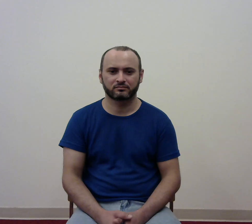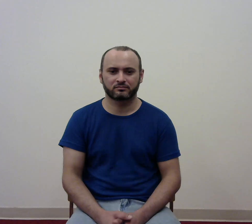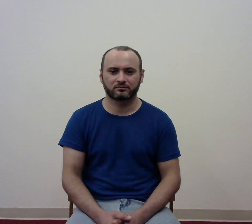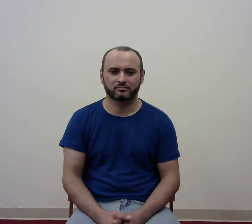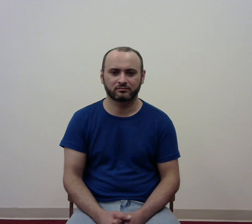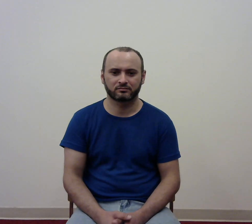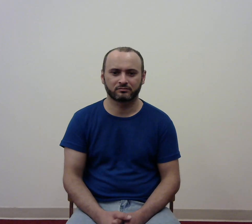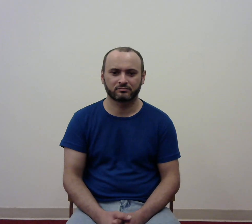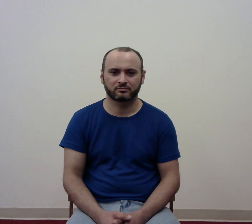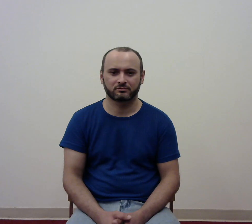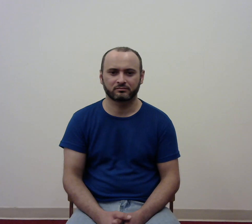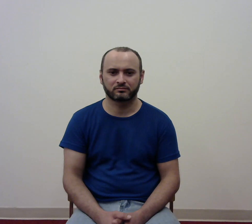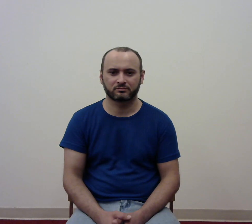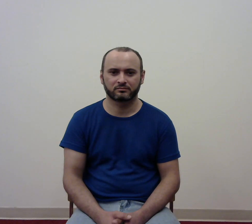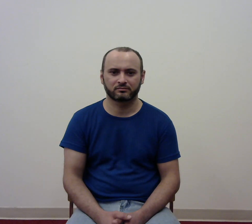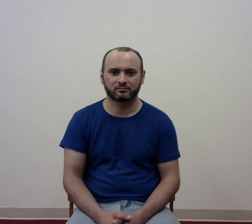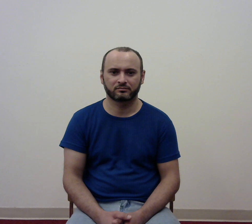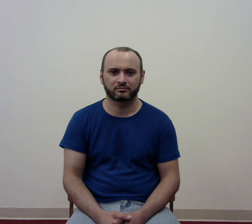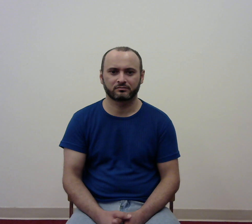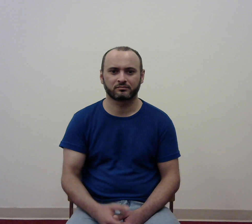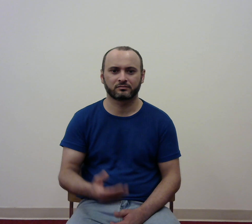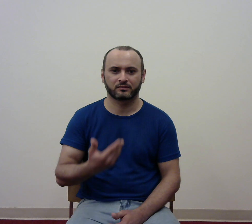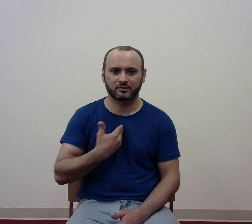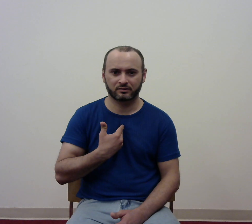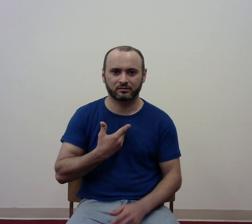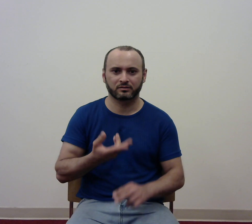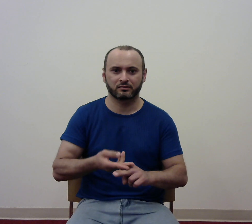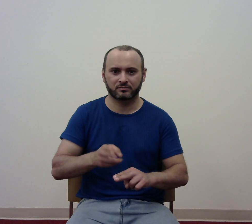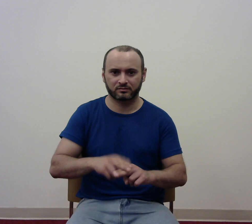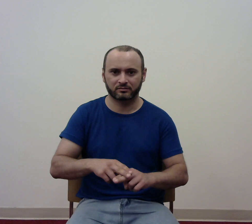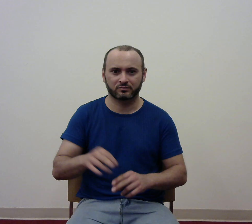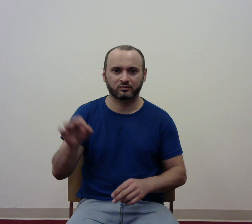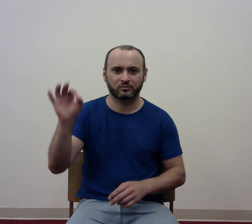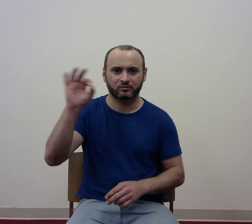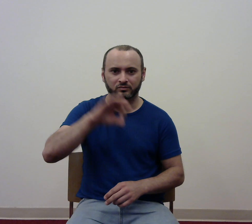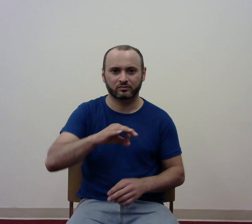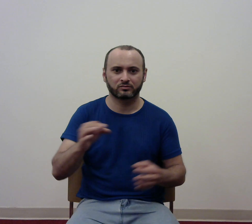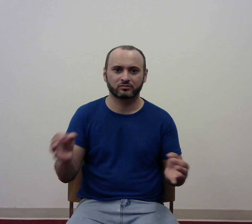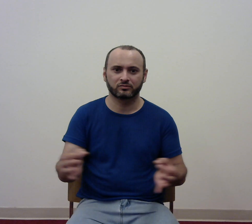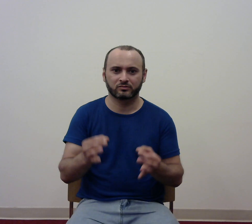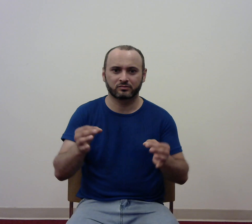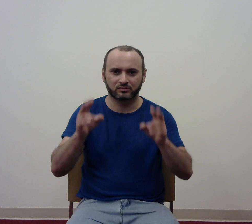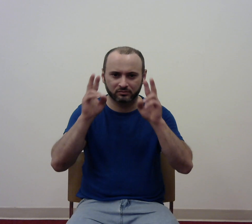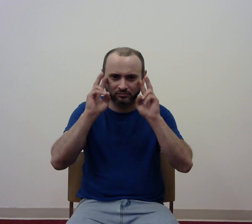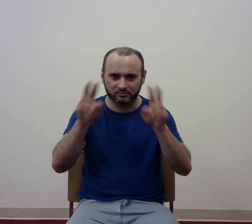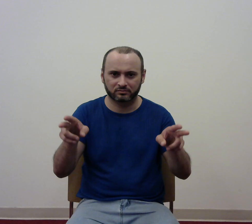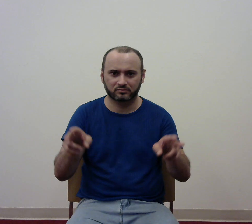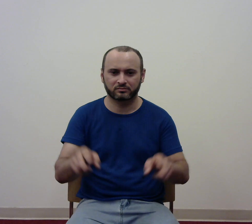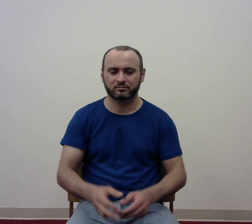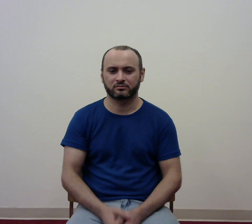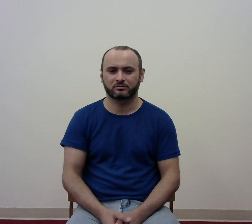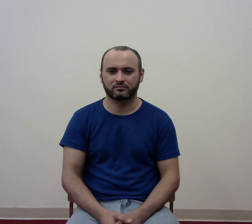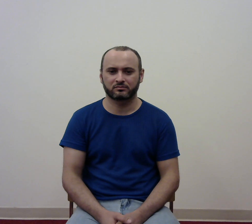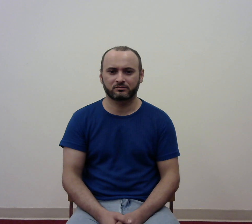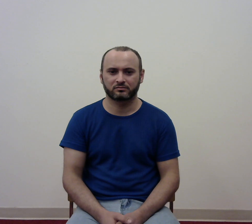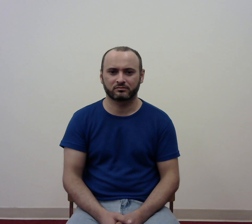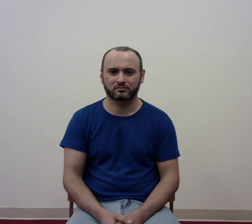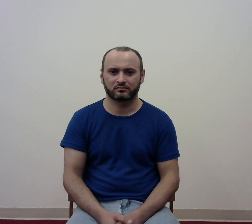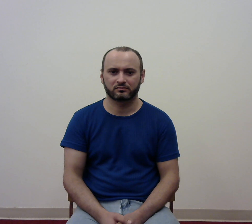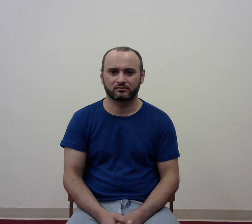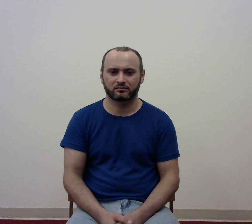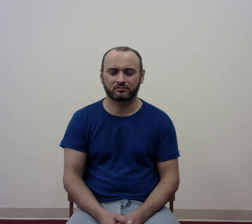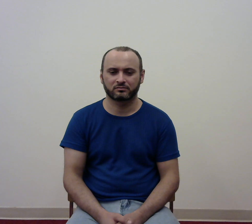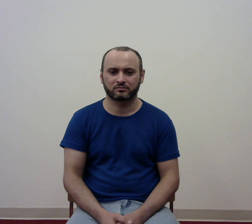Mən bu barədə heç nə bilmirəm